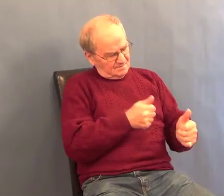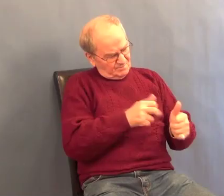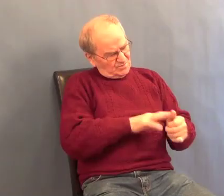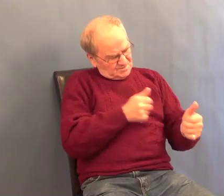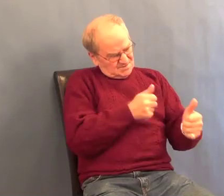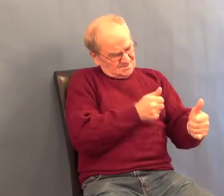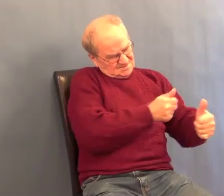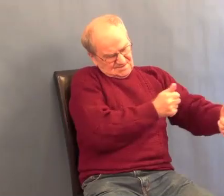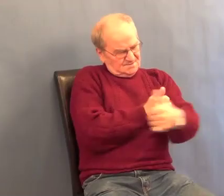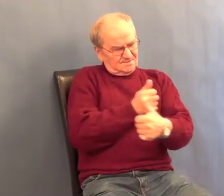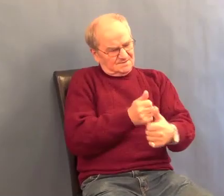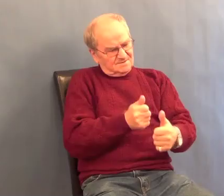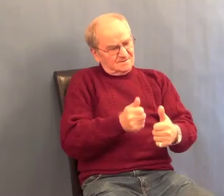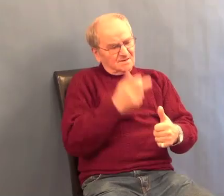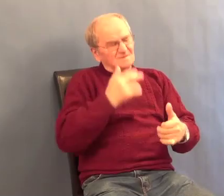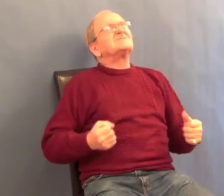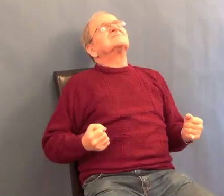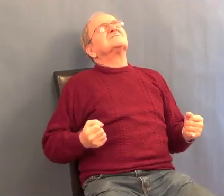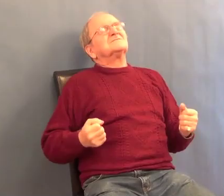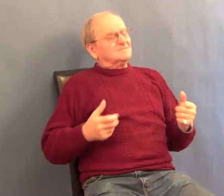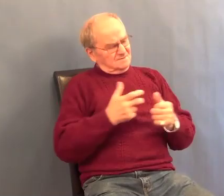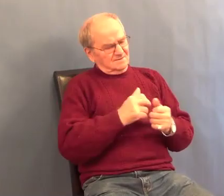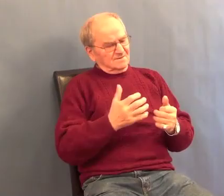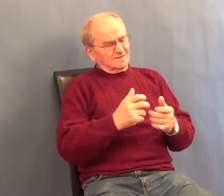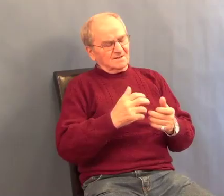Policjant biegnie za nimi, smarkacz bardzo szybko biega.